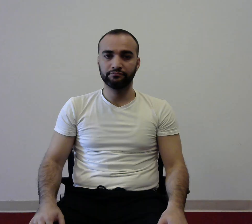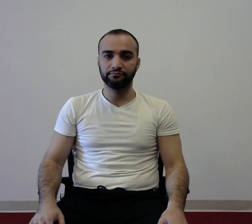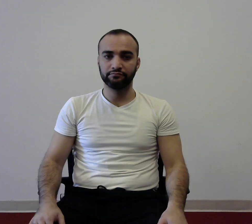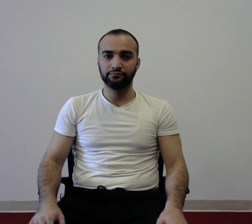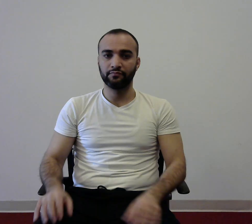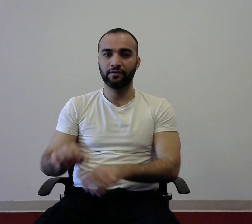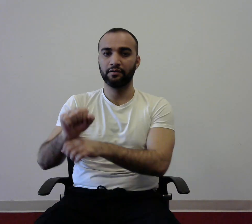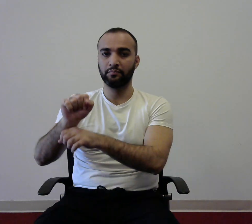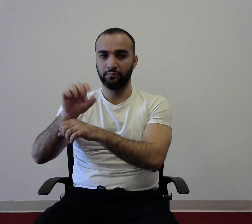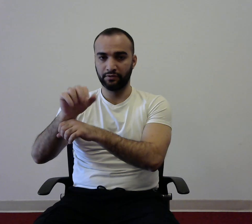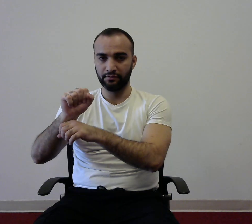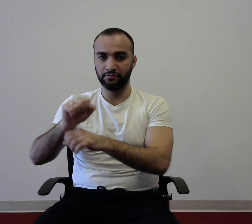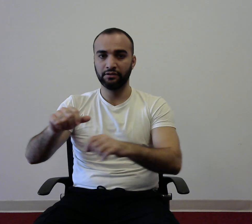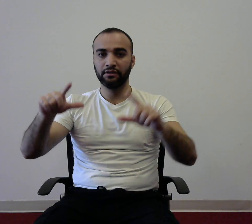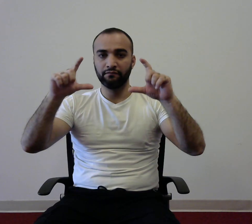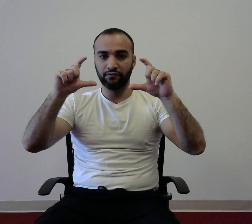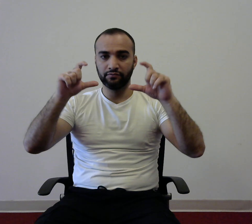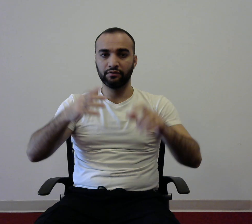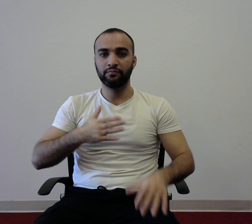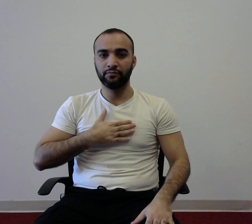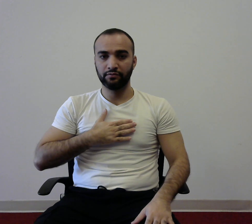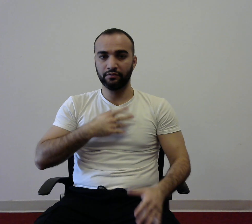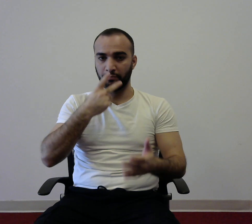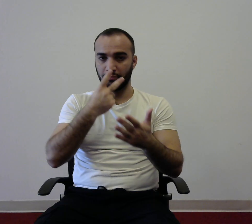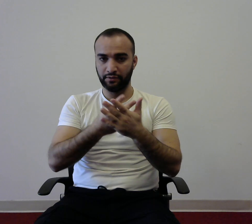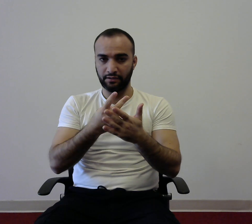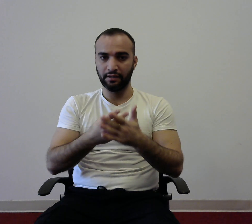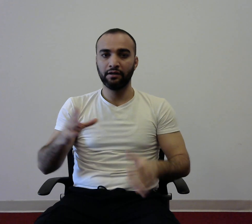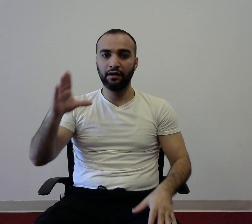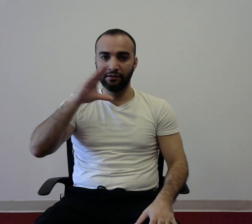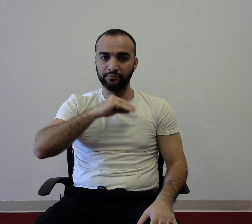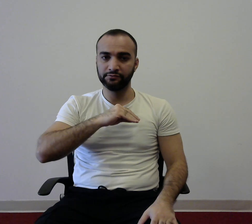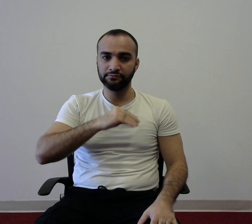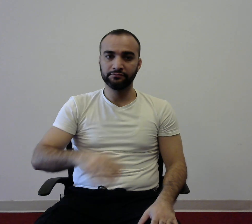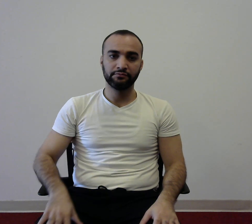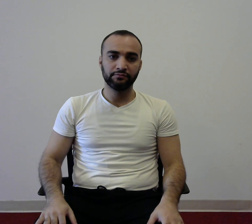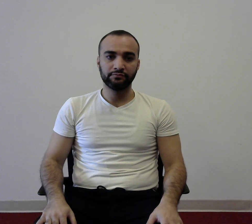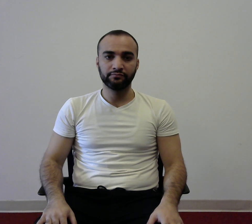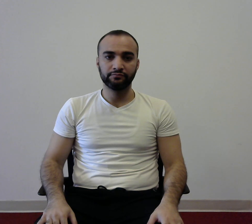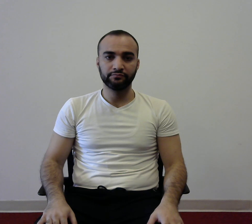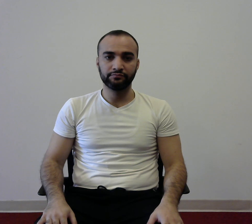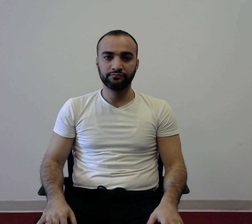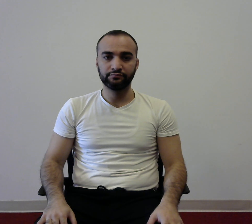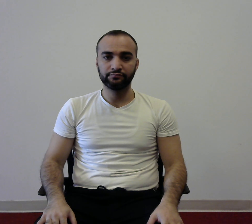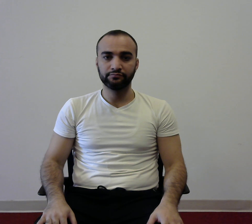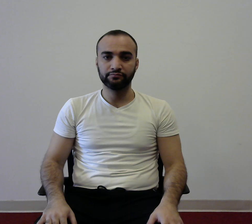Çəkdiyin şəkilləri mənə göstərə bilərsənmi?